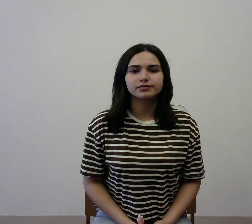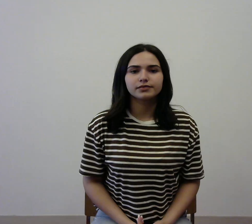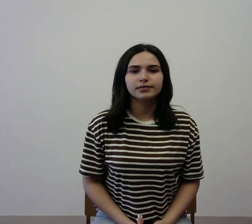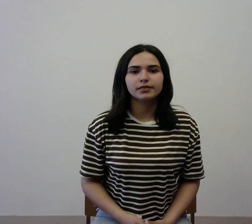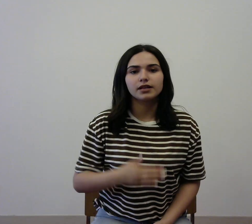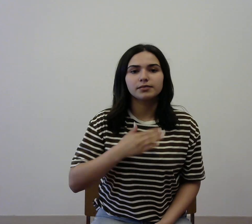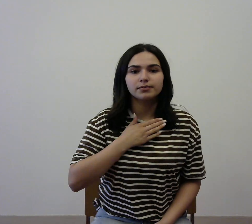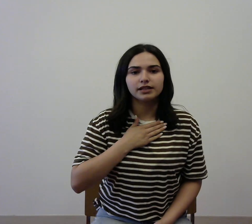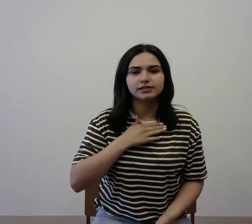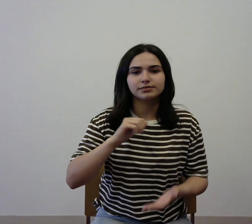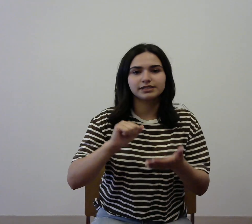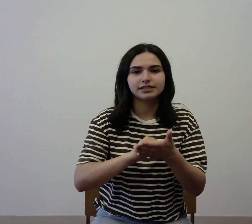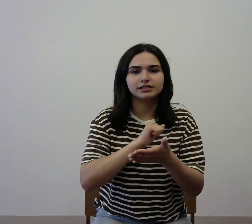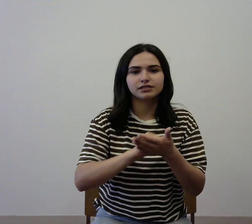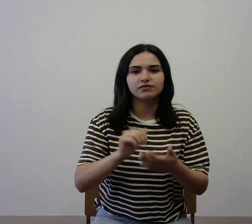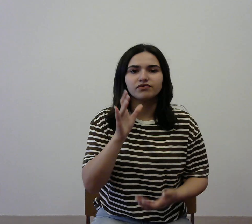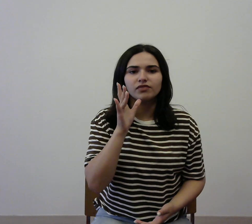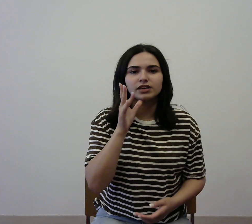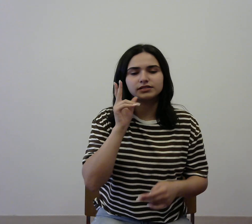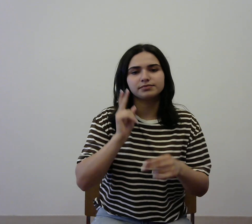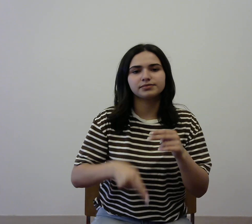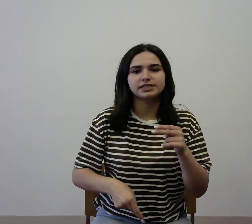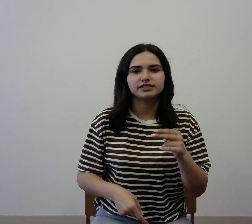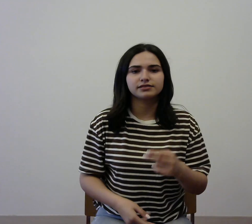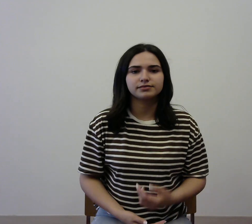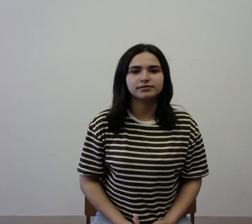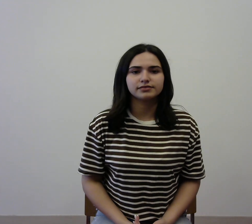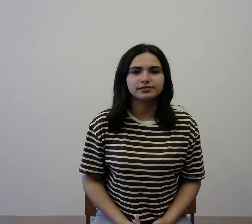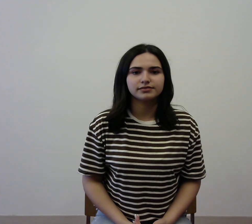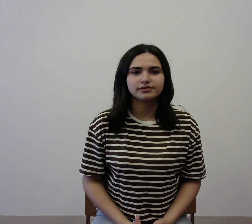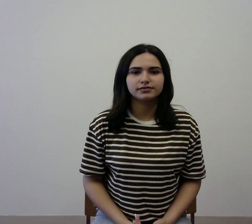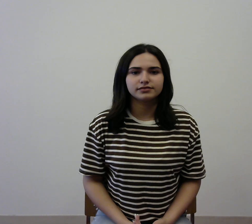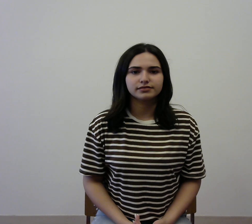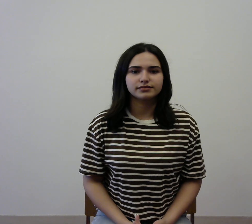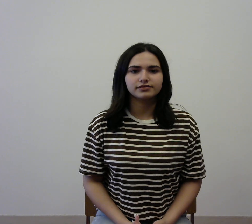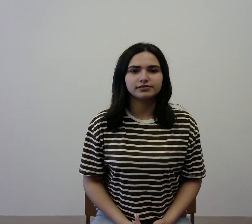Mənim sənədimin vaxtı bitib